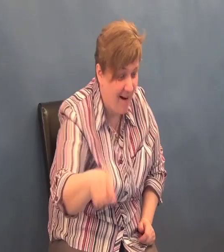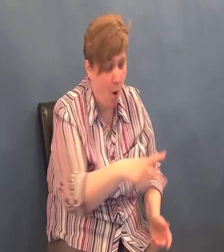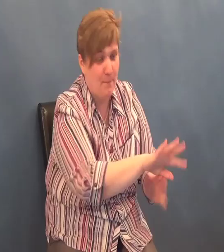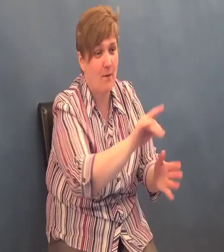Wybrać daty.